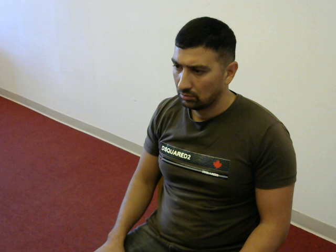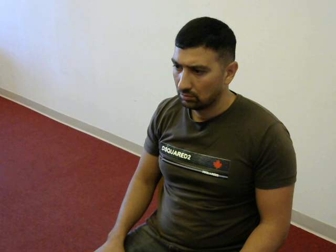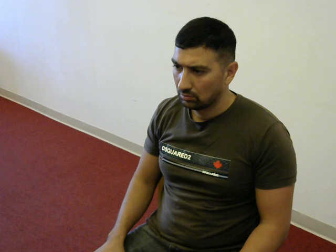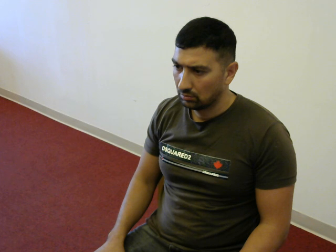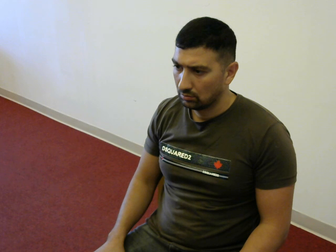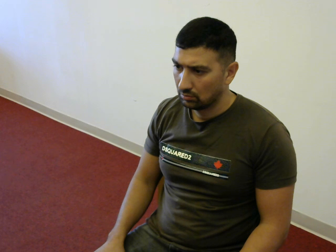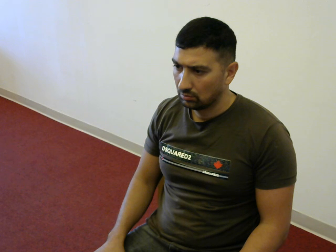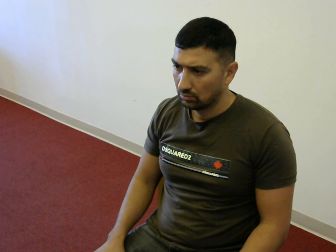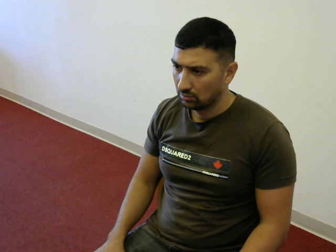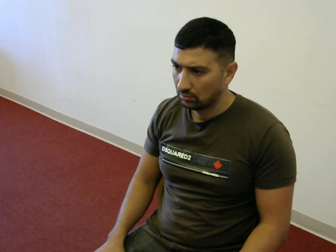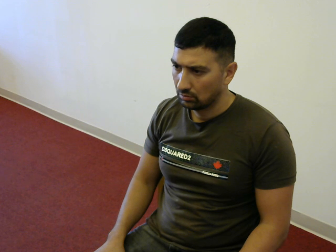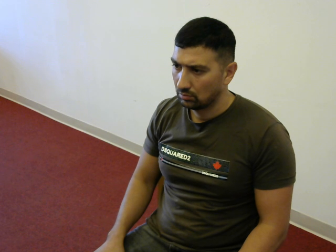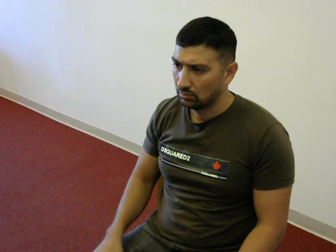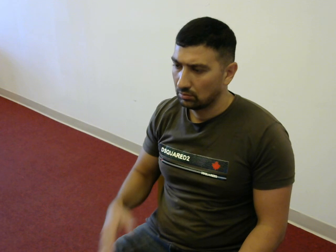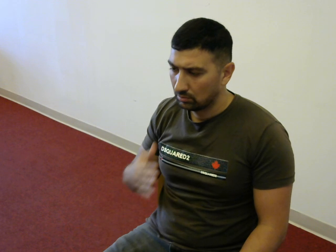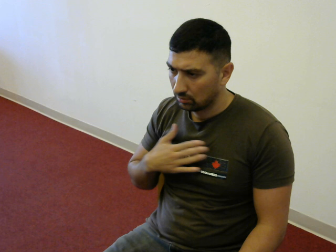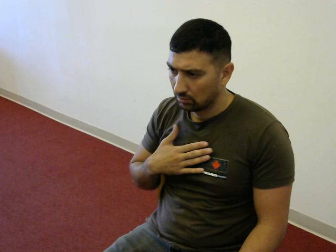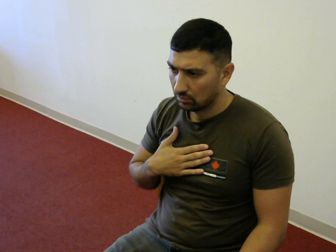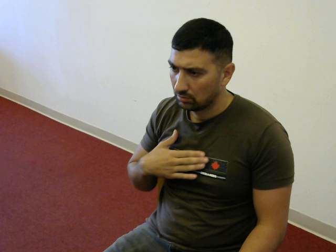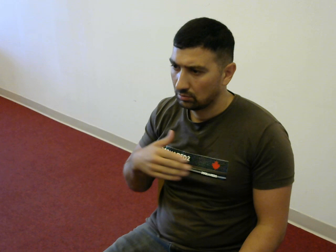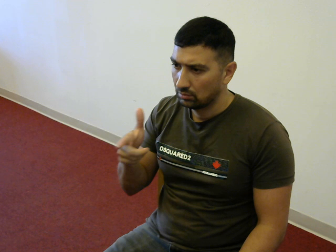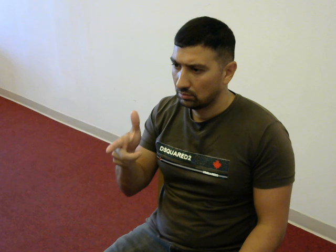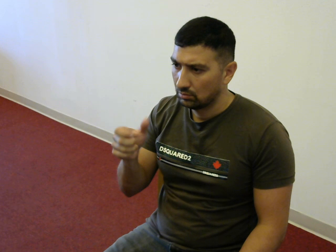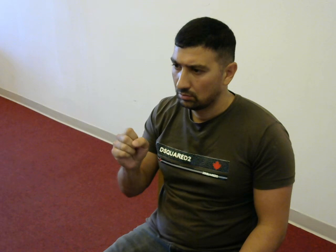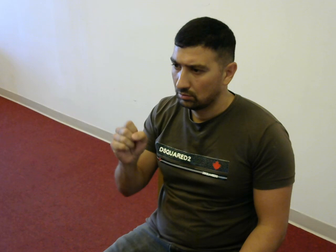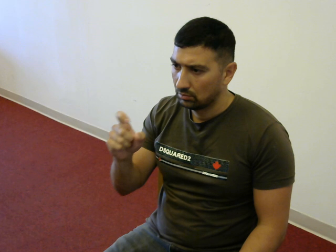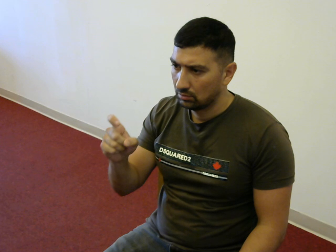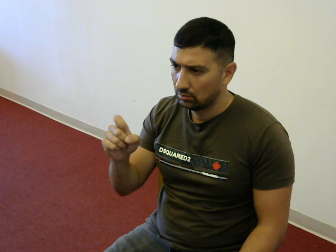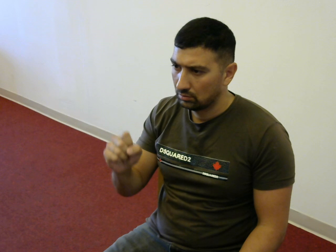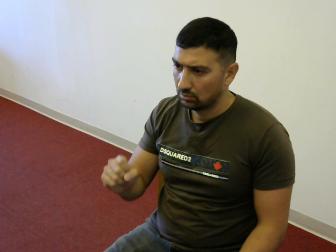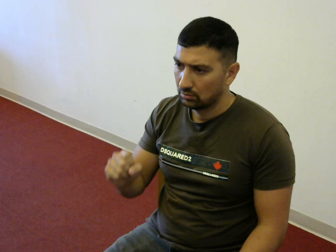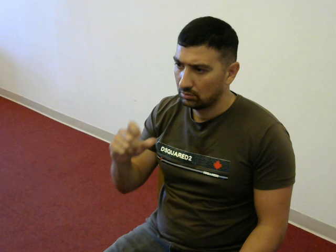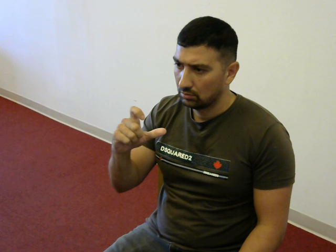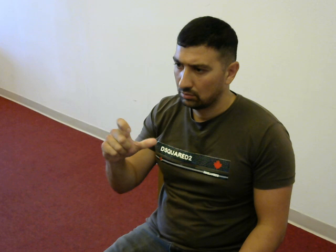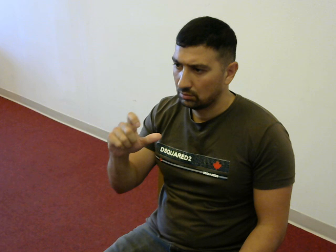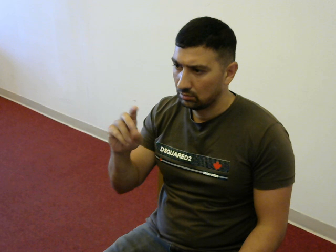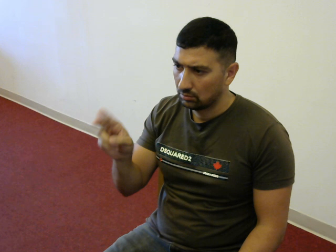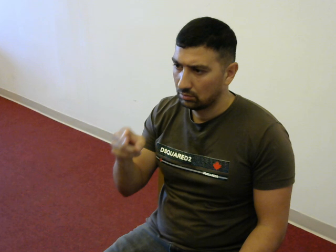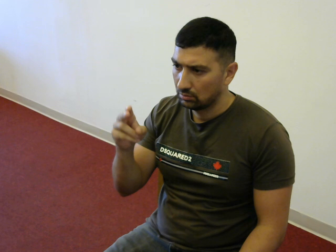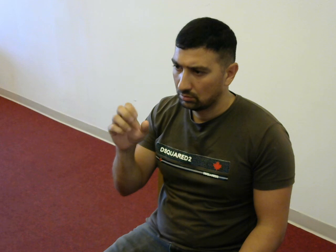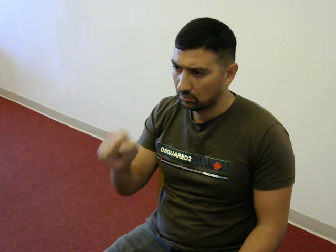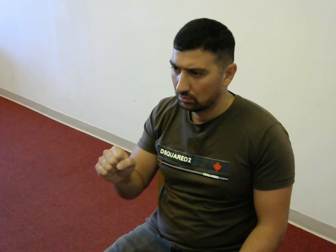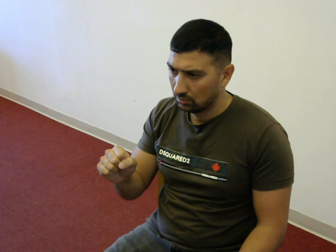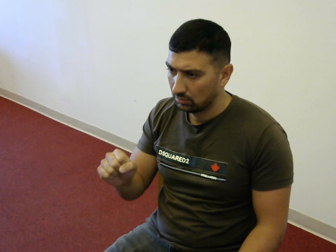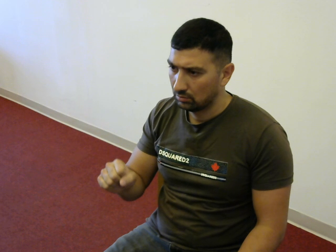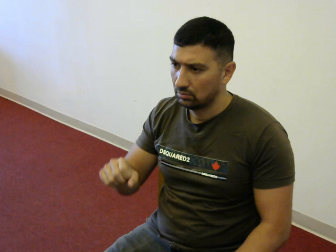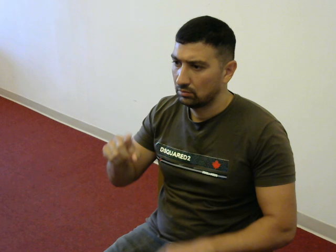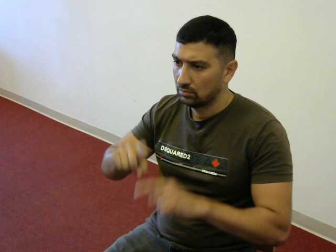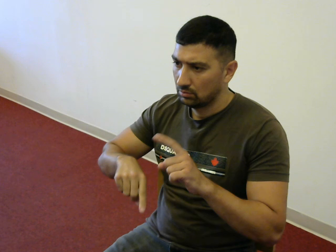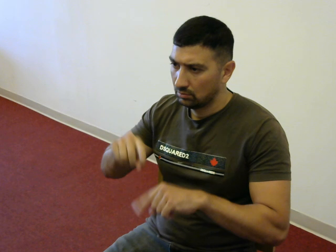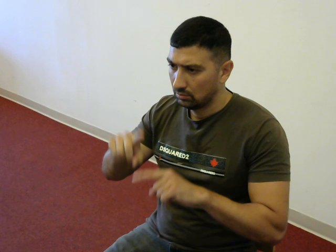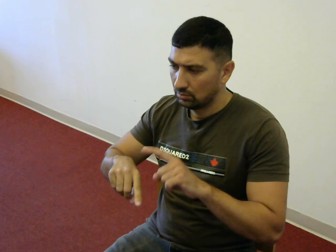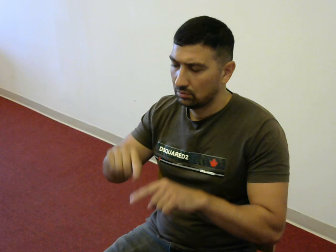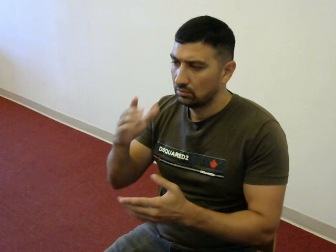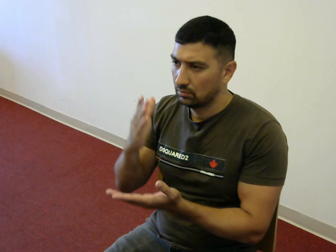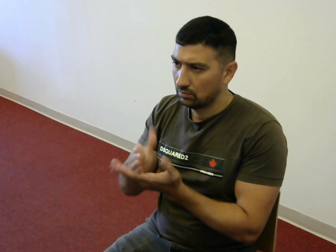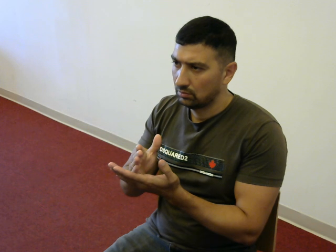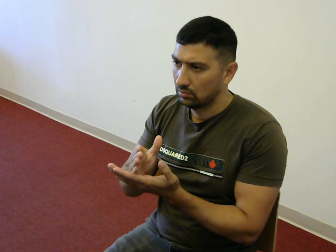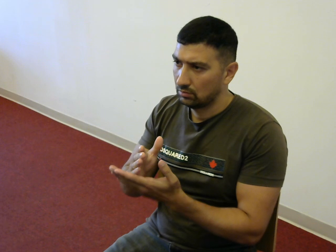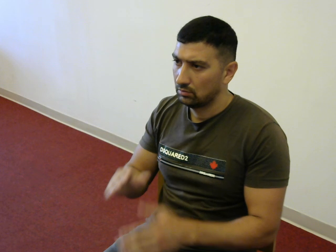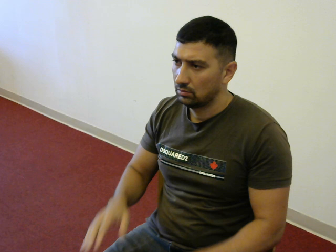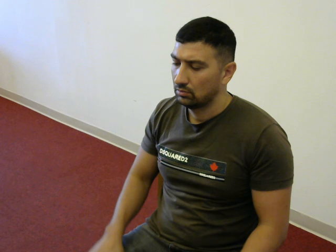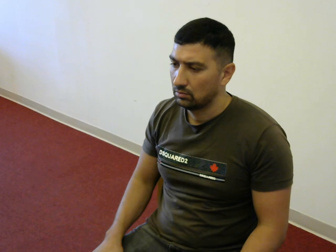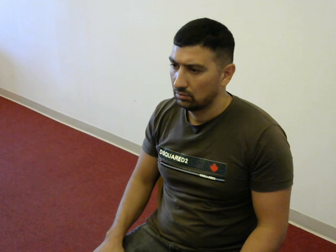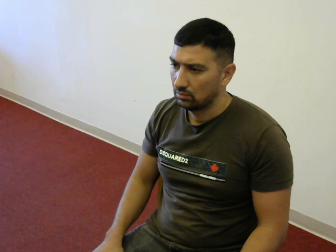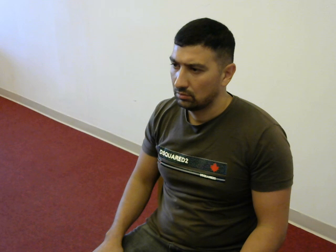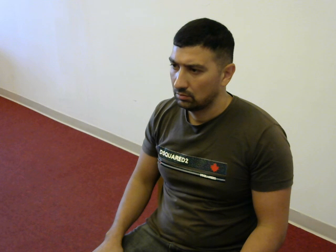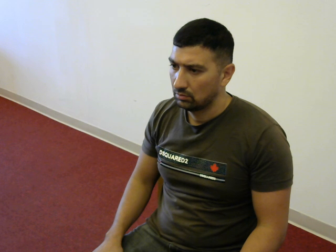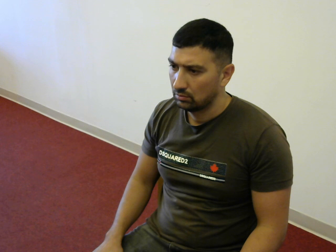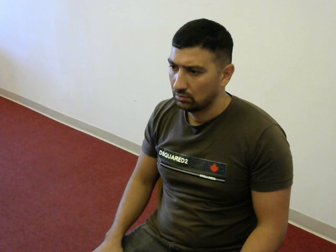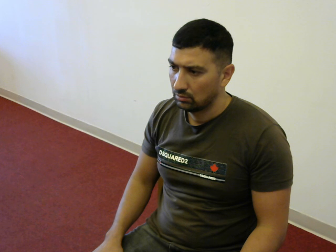Mənim Qazaxda qohumlarım var